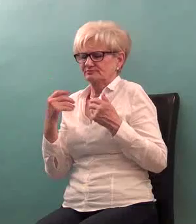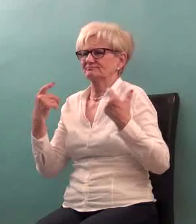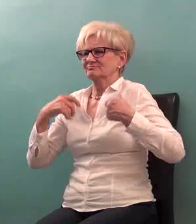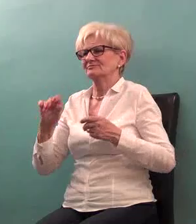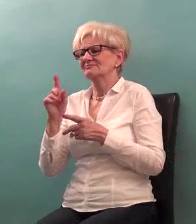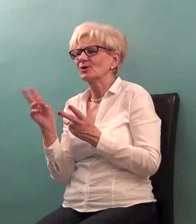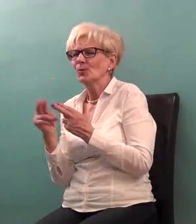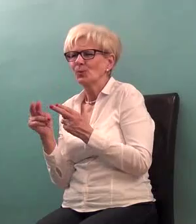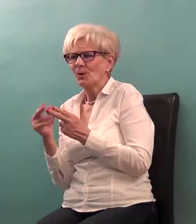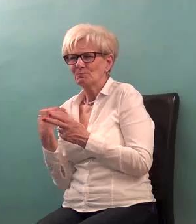Umówili się wcześniej.